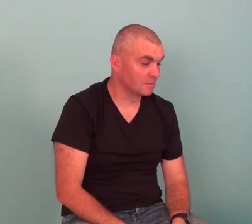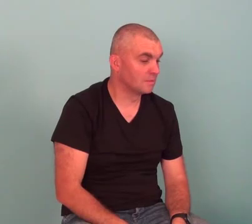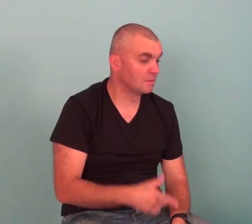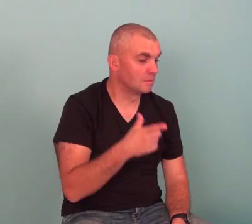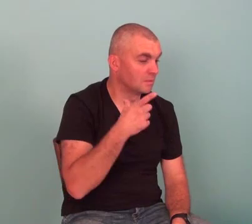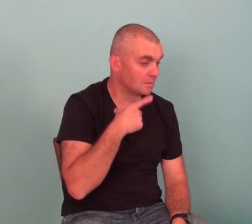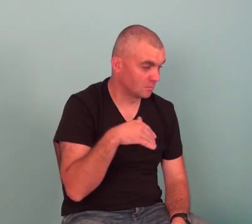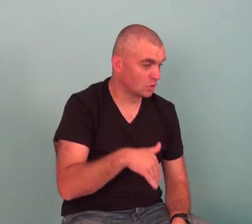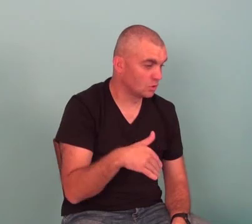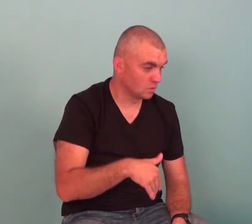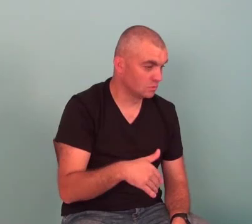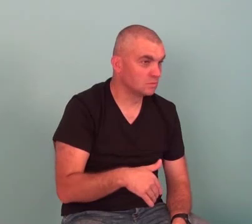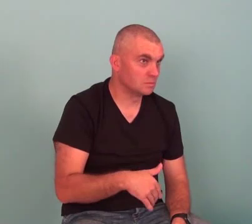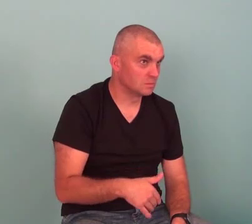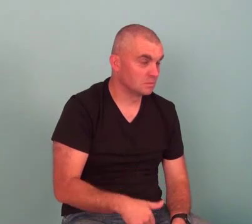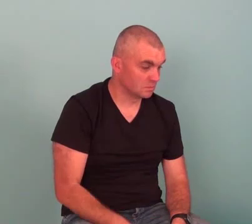Aha, może.